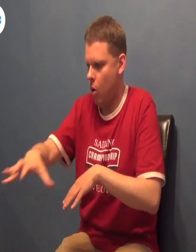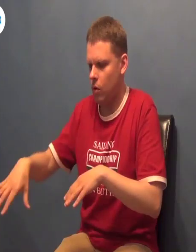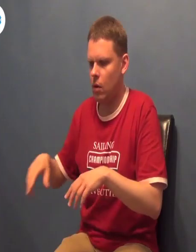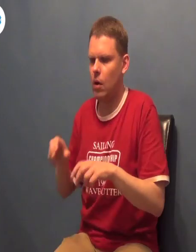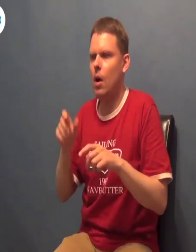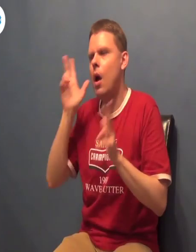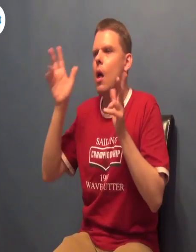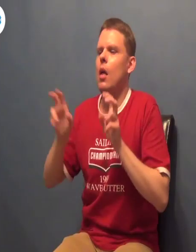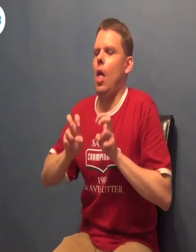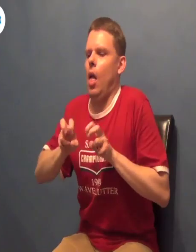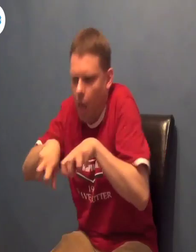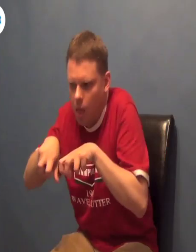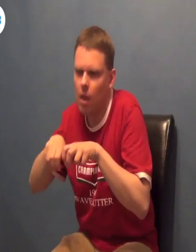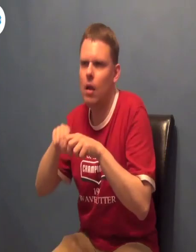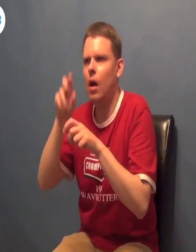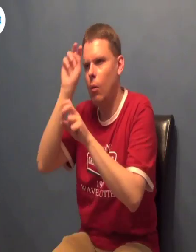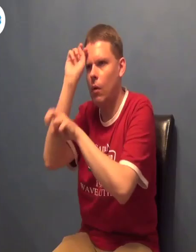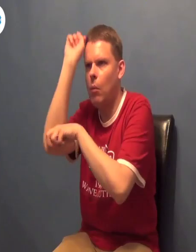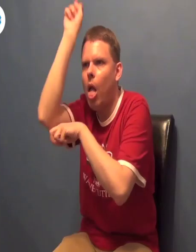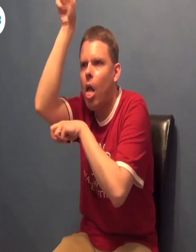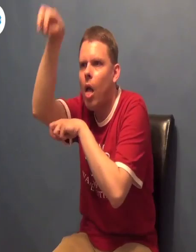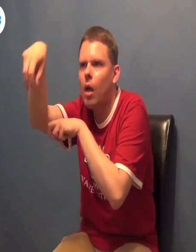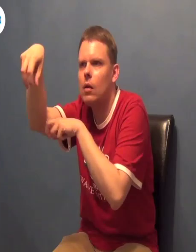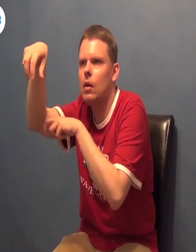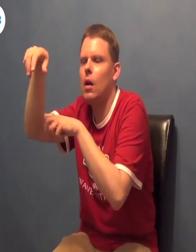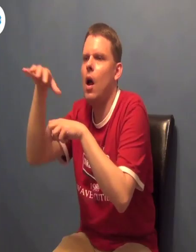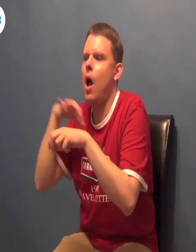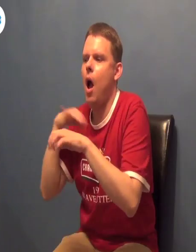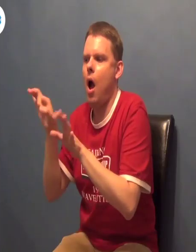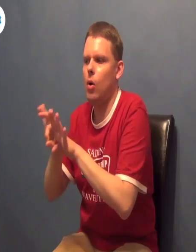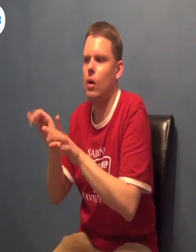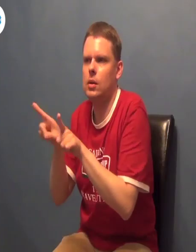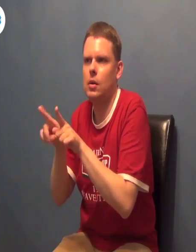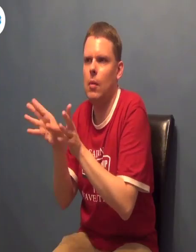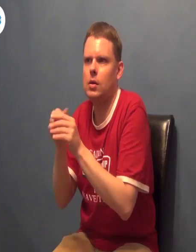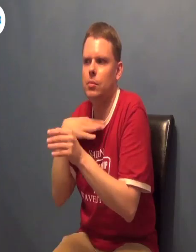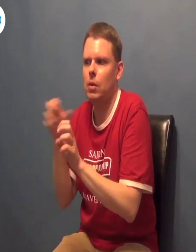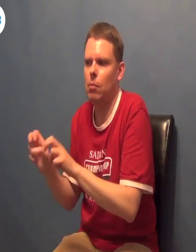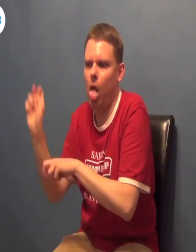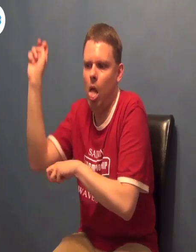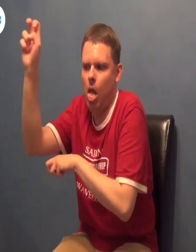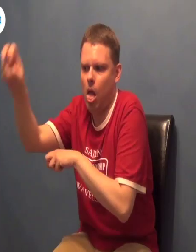Jeleń nagle zatrzymuje się przed przepaścią, z jego głowy spada chłopiec i pies też spada.